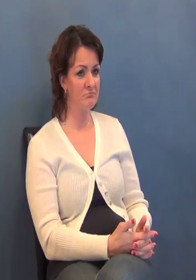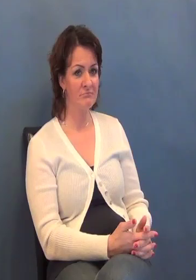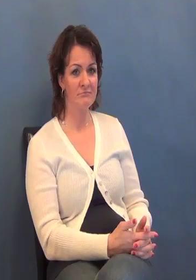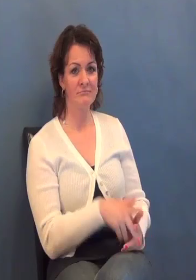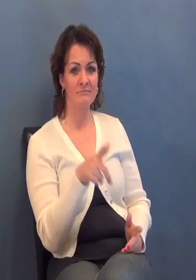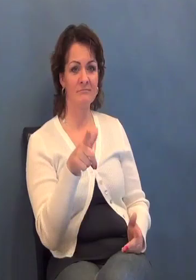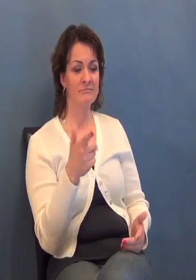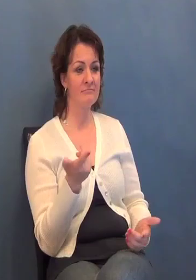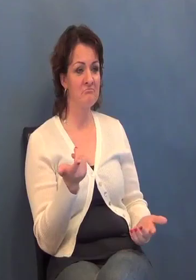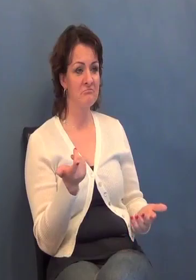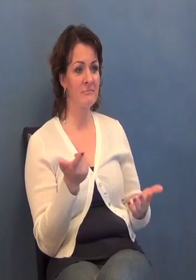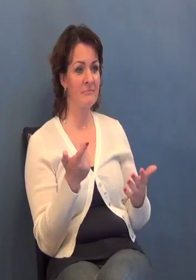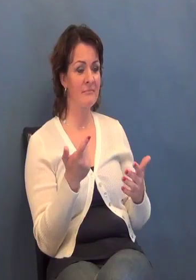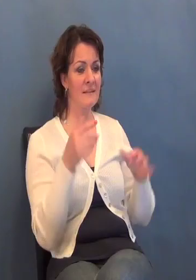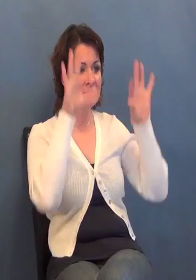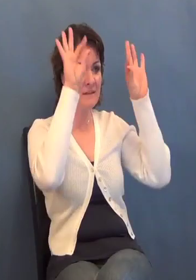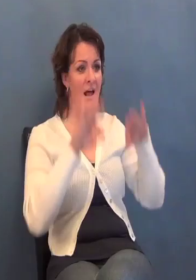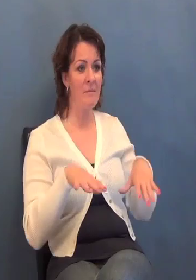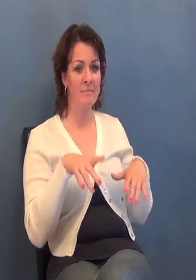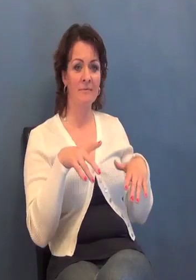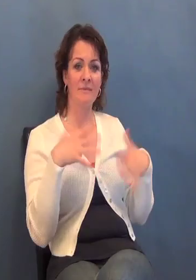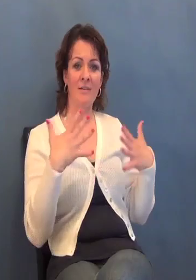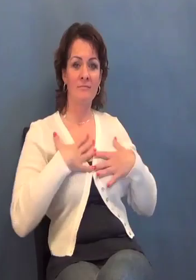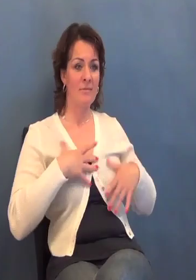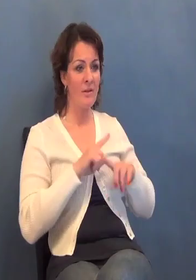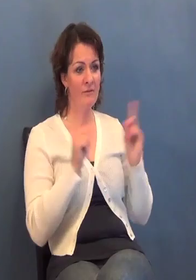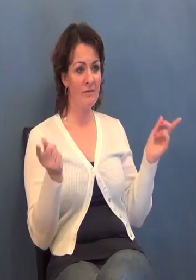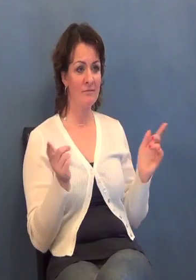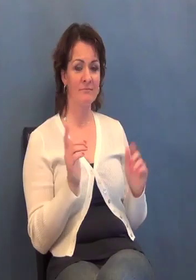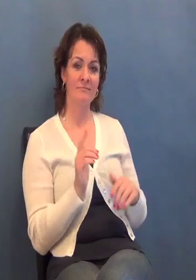To... Nie wolno mieć takich strojów w sklepie.